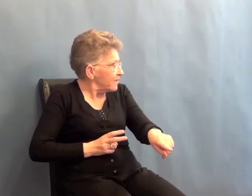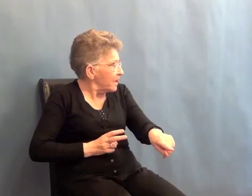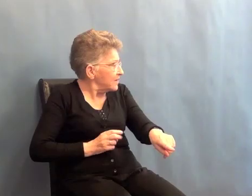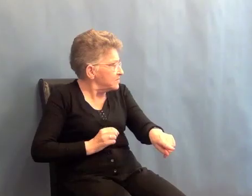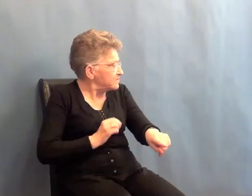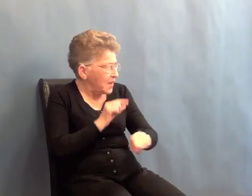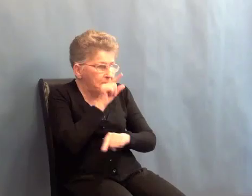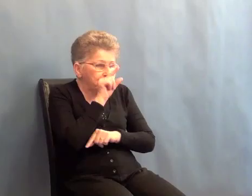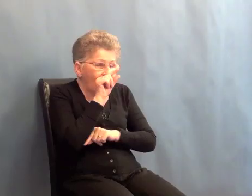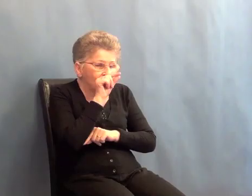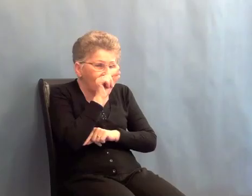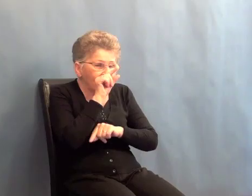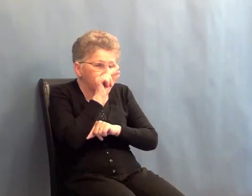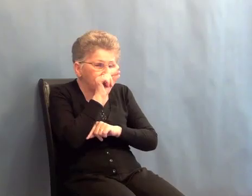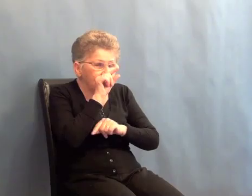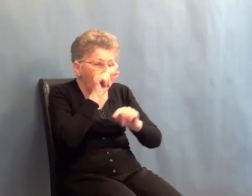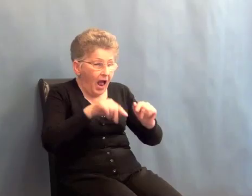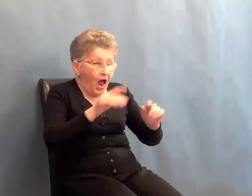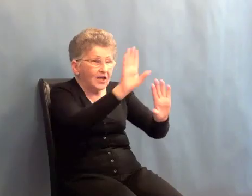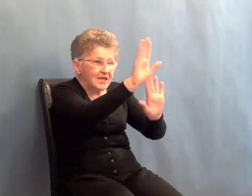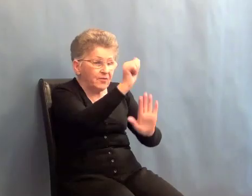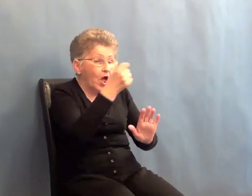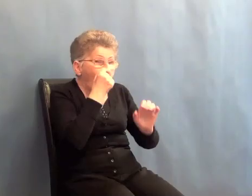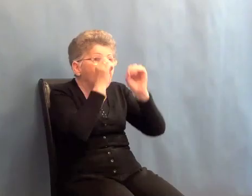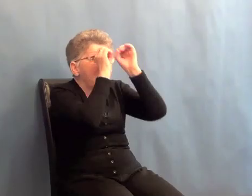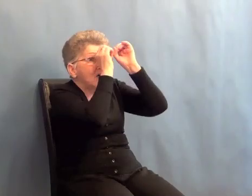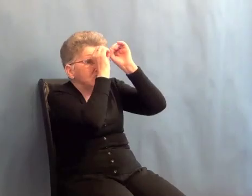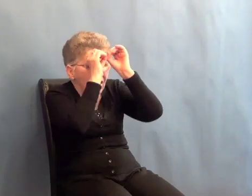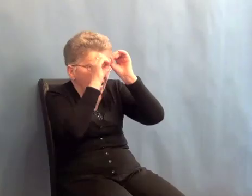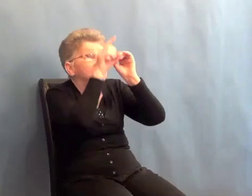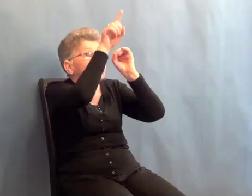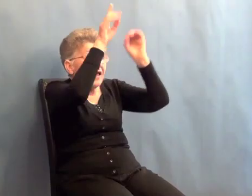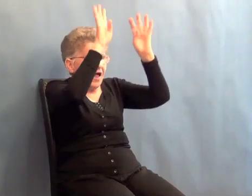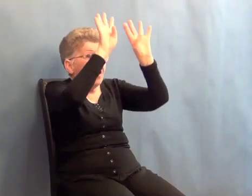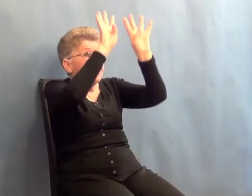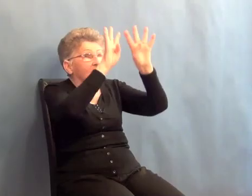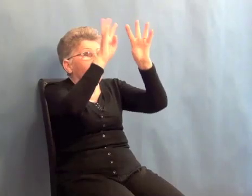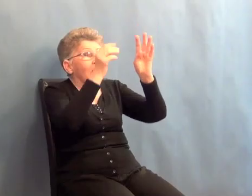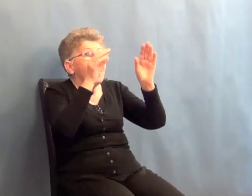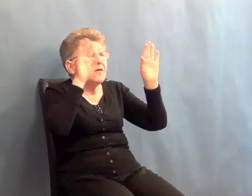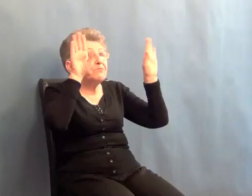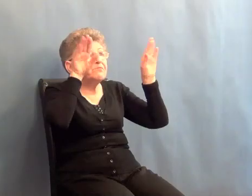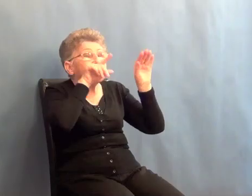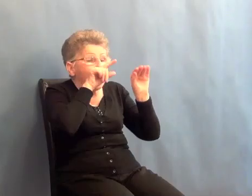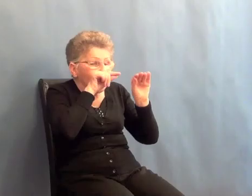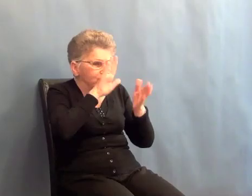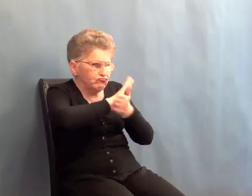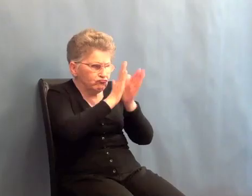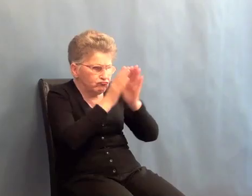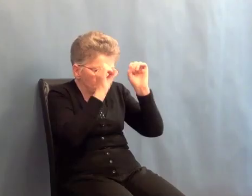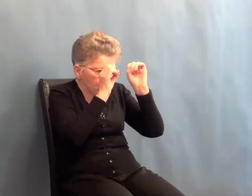Ptak, czekaj, czekaj, najpierw kot przez lornetkę wysoko w górę patrzy na ptaka w klatce, a ptak również przez lornetkę patrzy na kota.